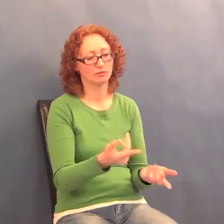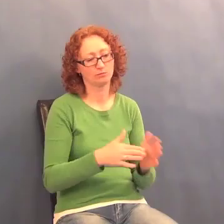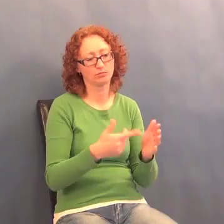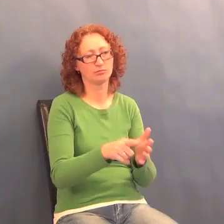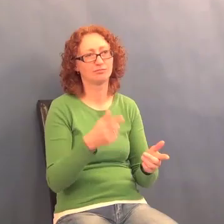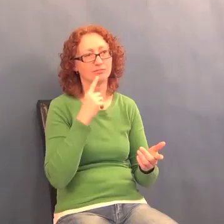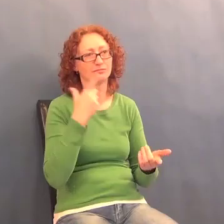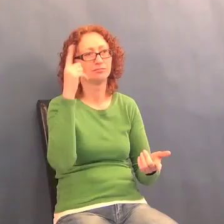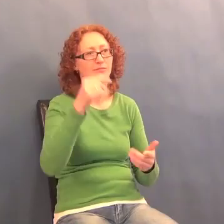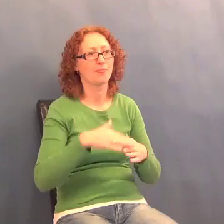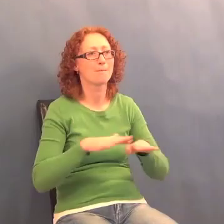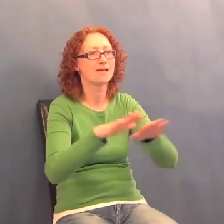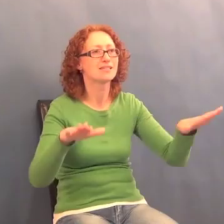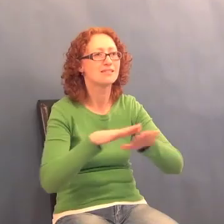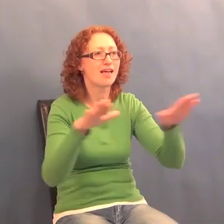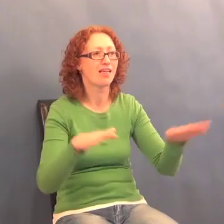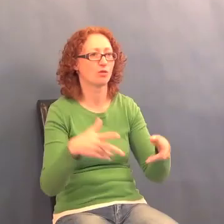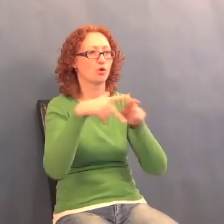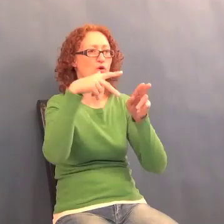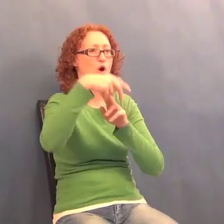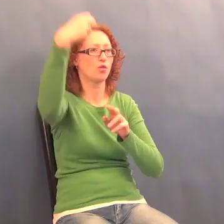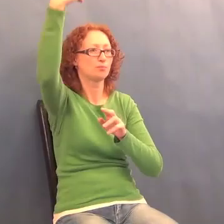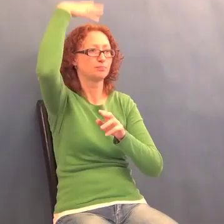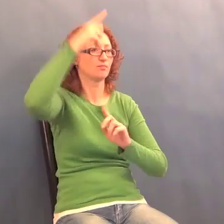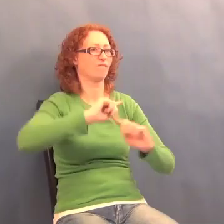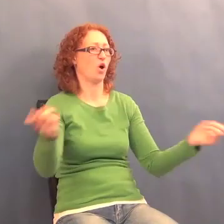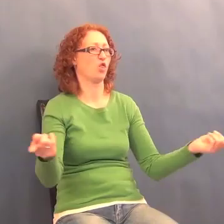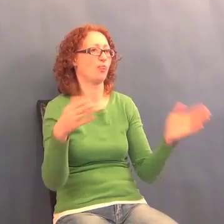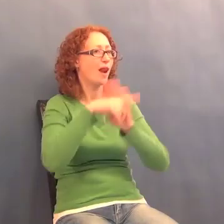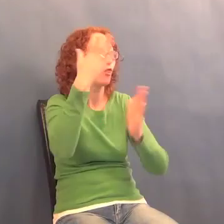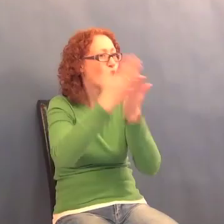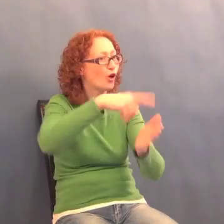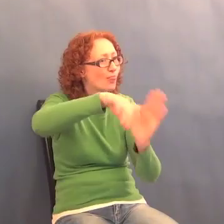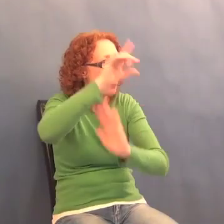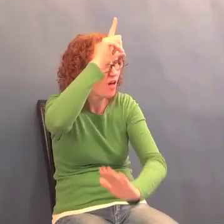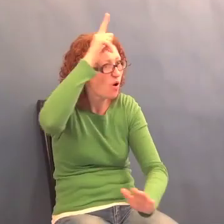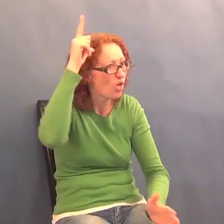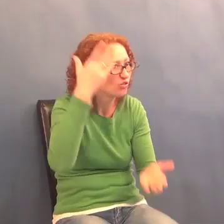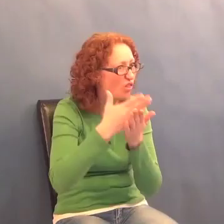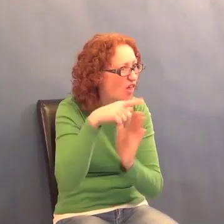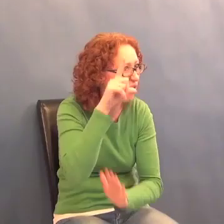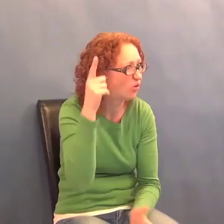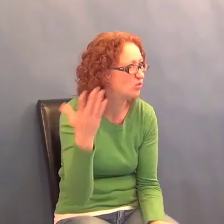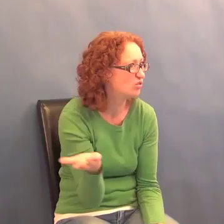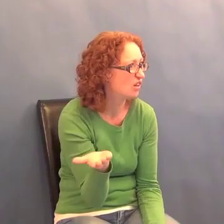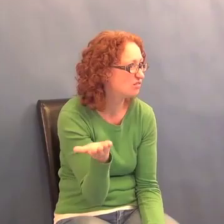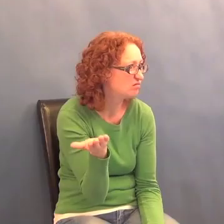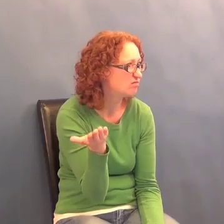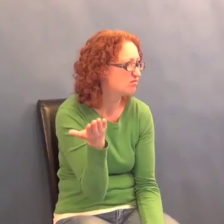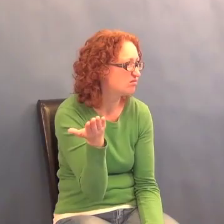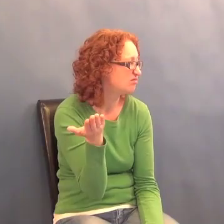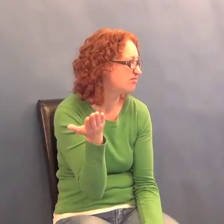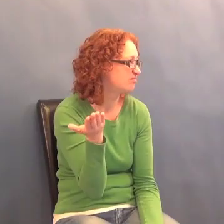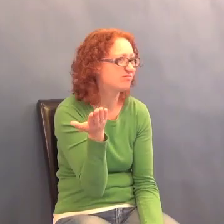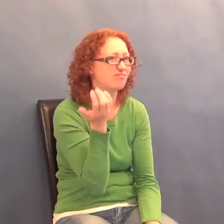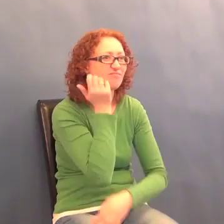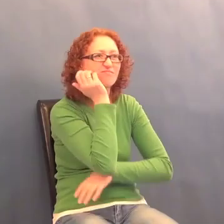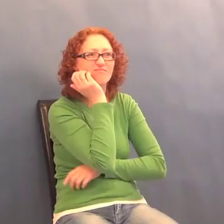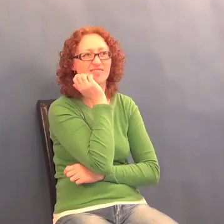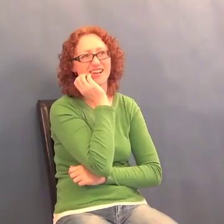Podobnie znak widzę, jak idę na basen. Koniom nie wolno iść pod prysznic, jest on tylko dla ludzi.